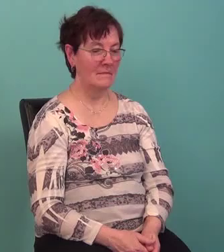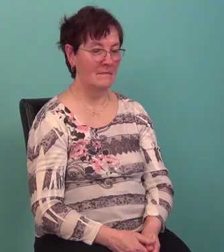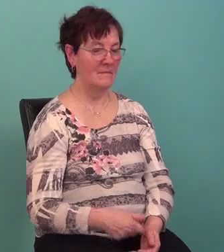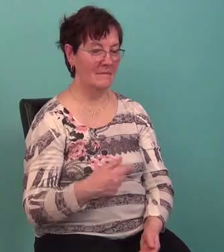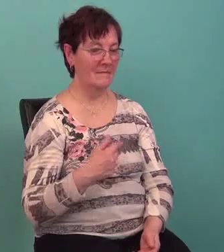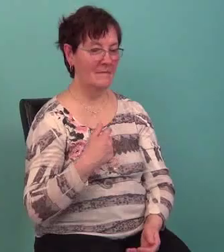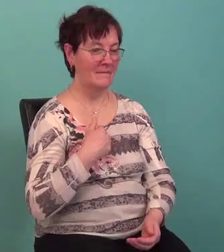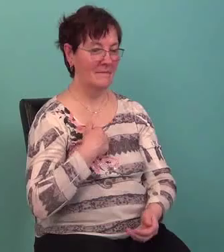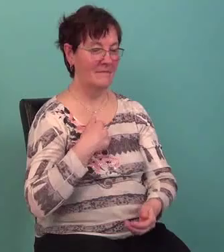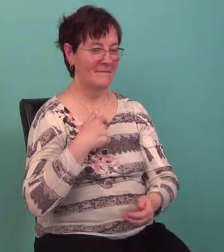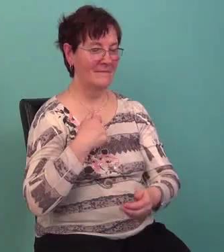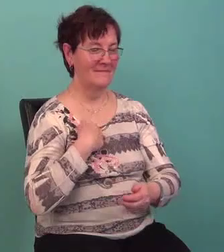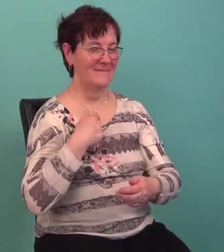Wyjeżdżam do dziadka na wieś.